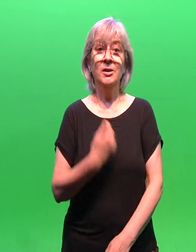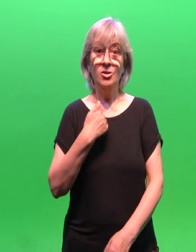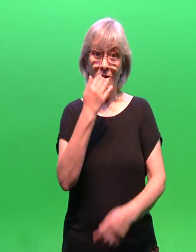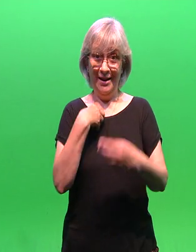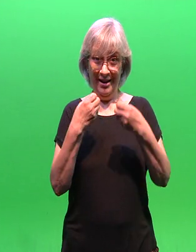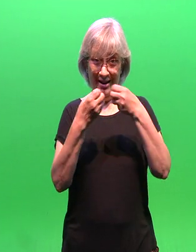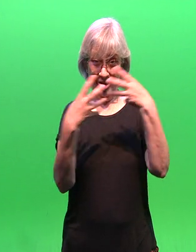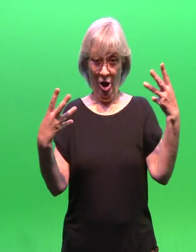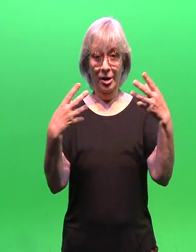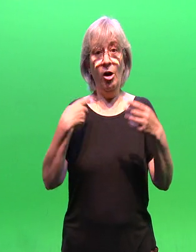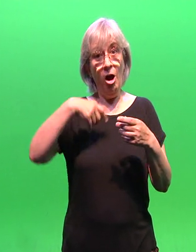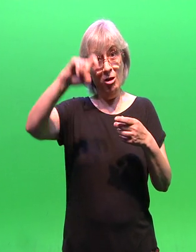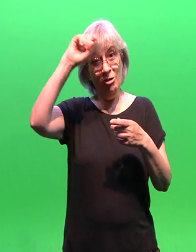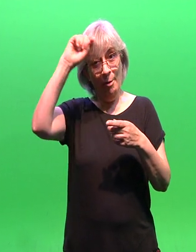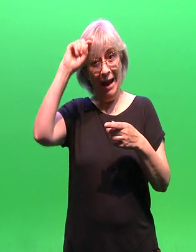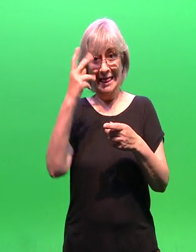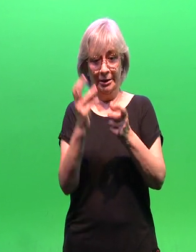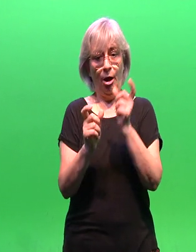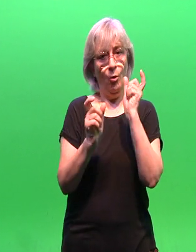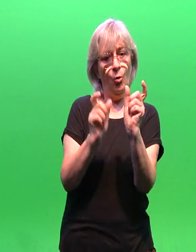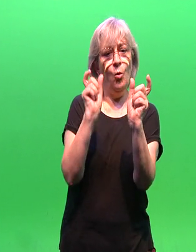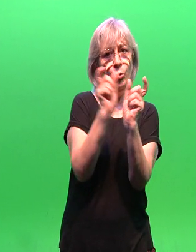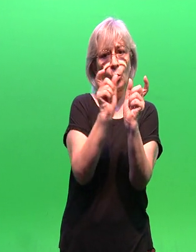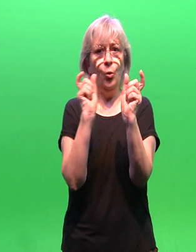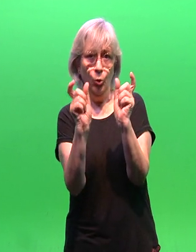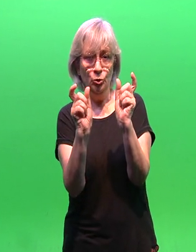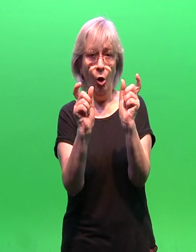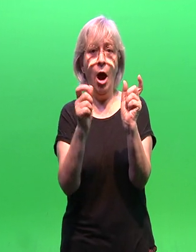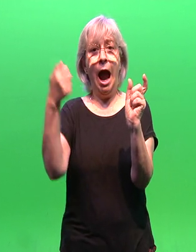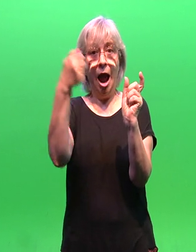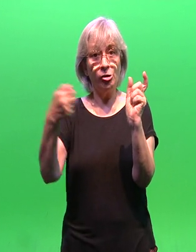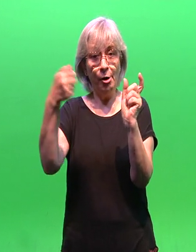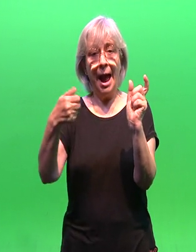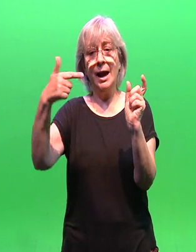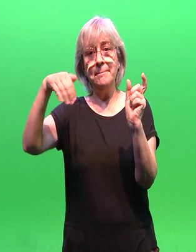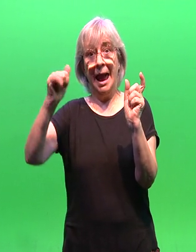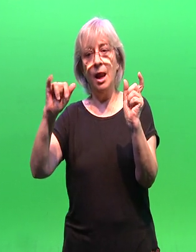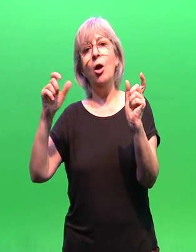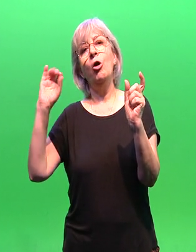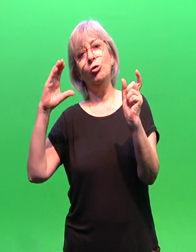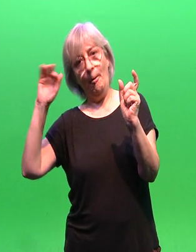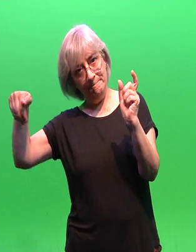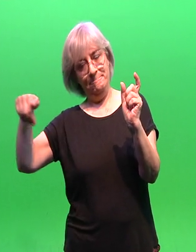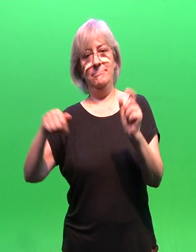El meu correu electrònic és el meu nom i els meus dos cognoms, junts, arrova gmail punt com.